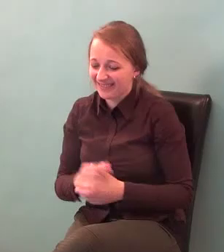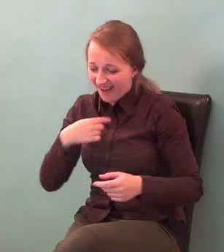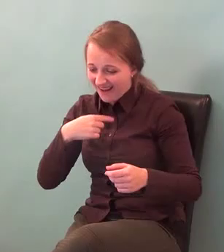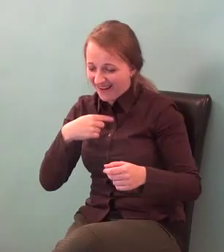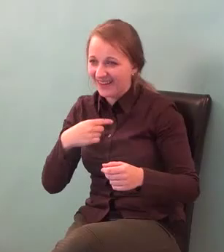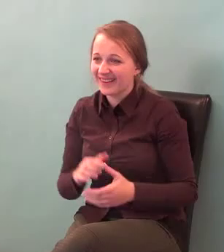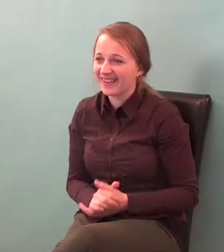Ja.